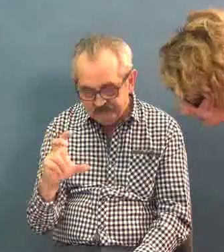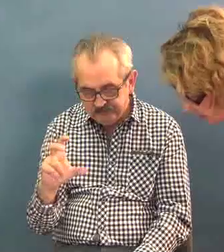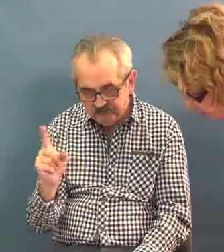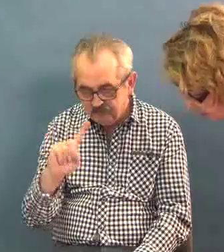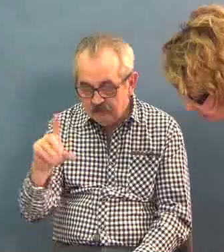Nie.